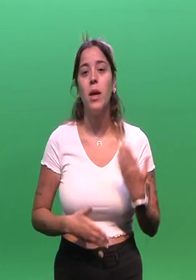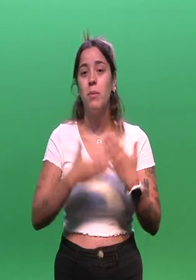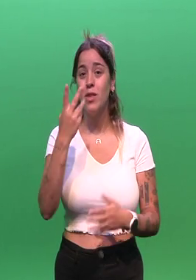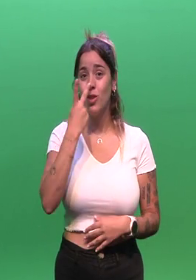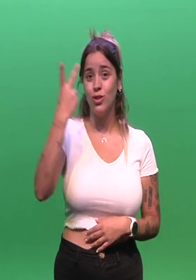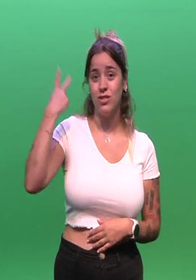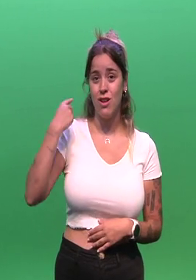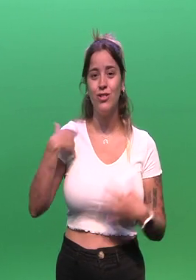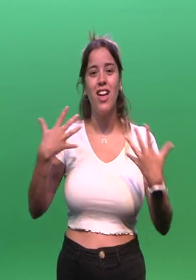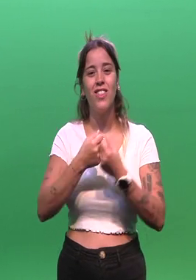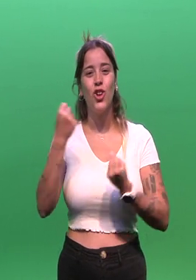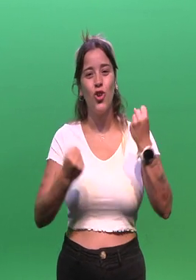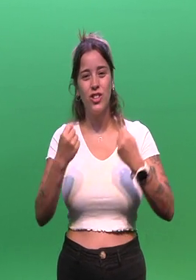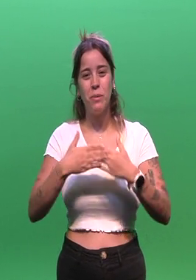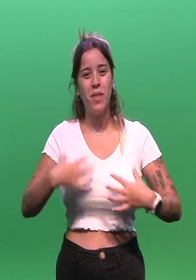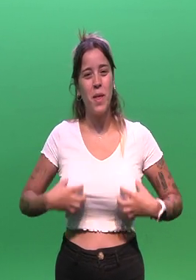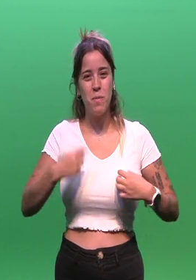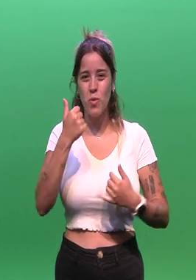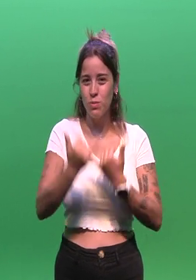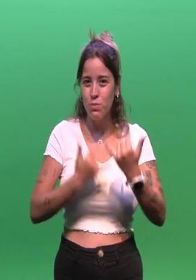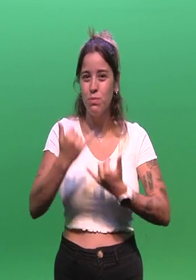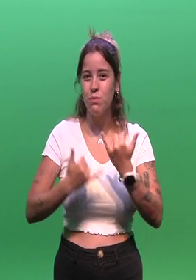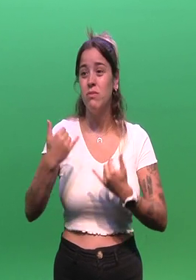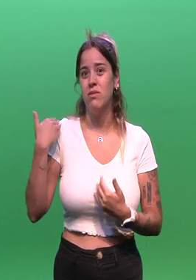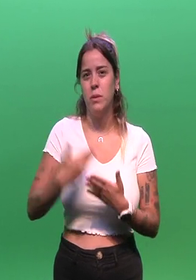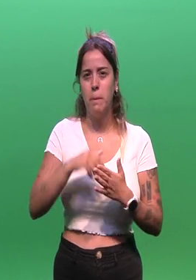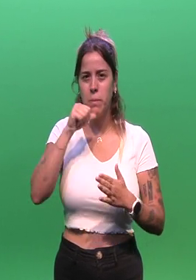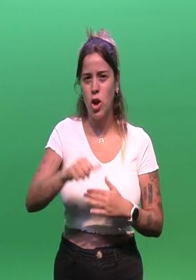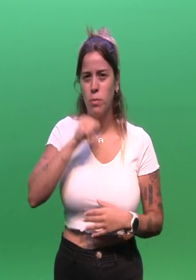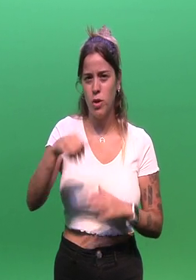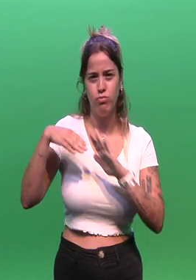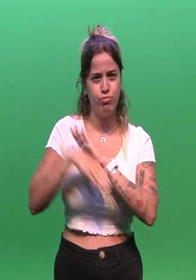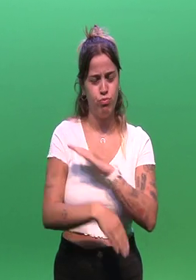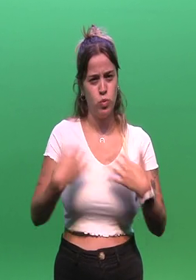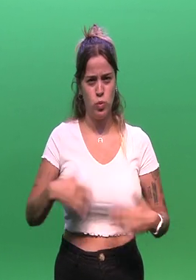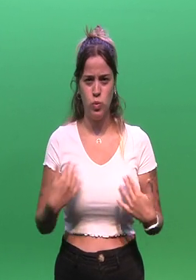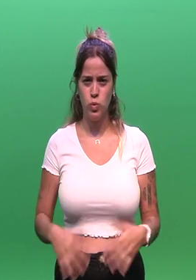Fa dos anys vaig tenir un accident de cotxe, i vaig començar a tenir problemes als pulmons, però últimament he anat a pitjor, he fet una baixada molt forta.